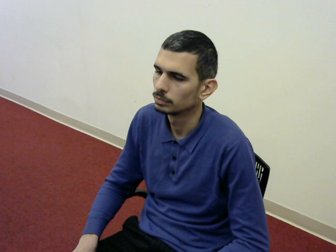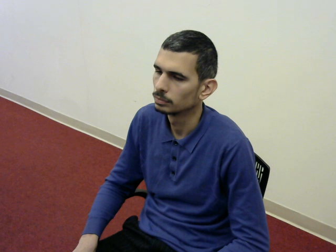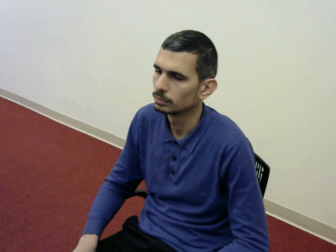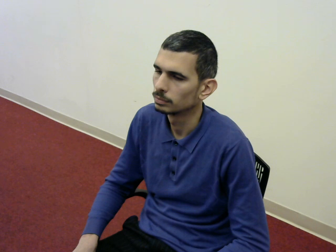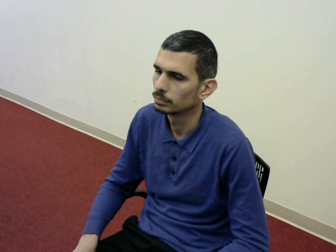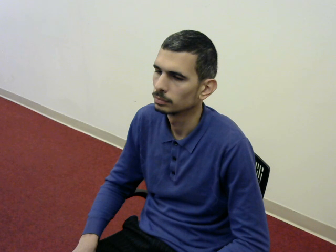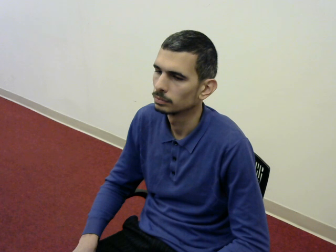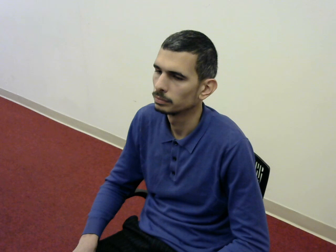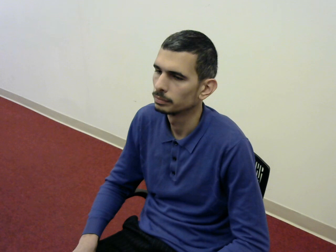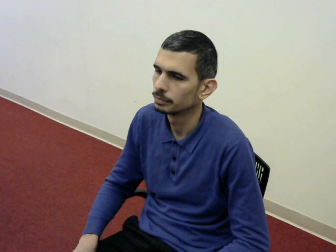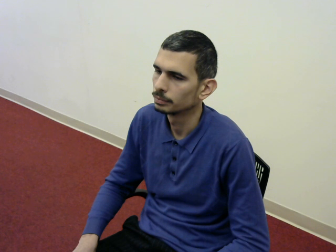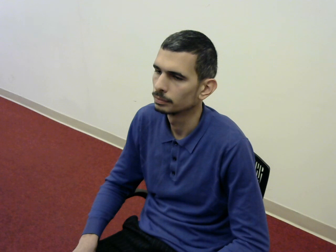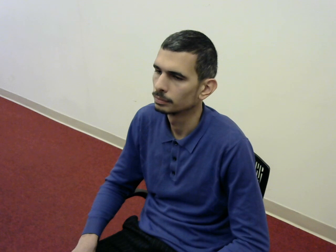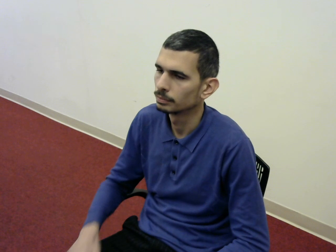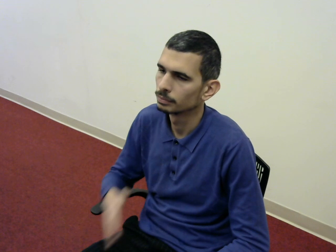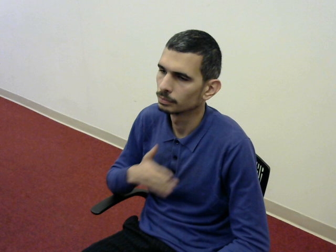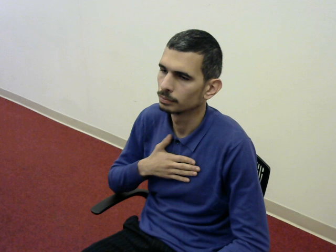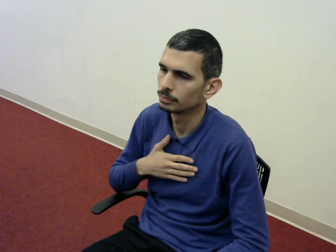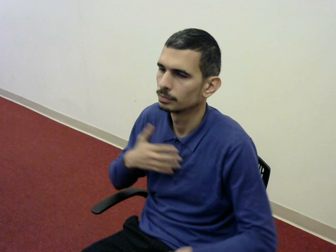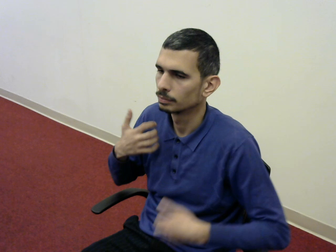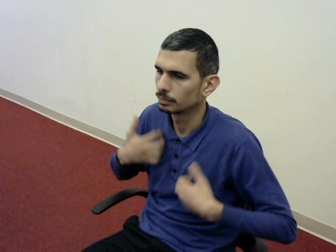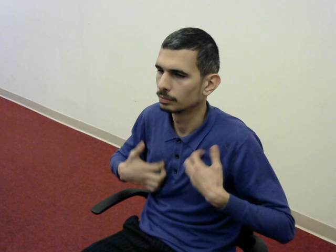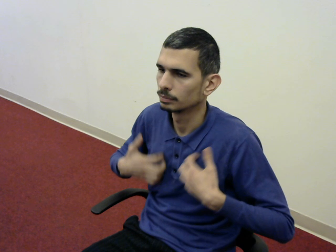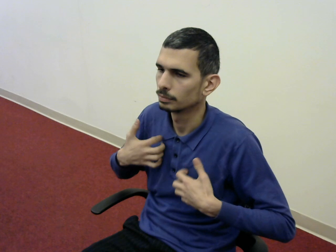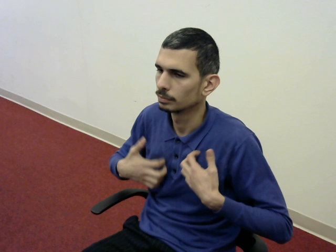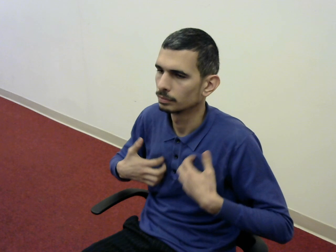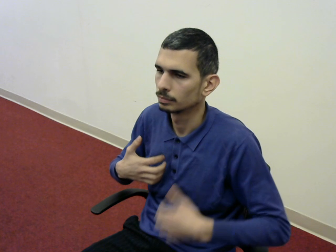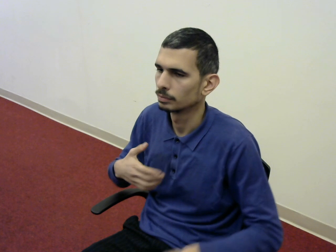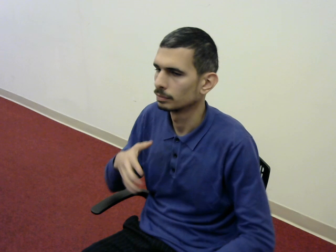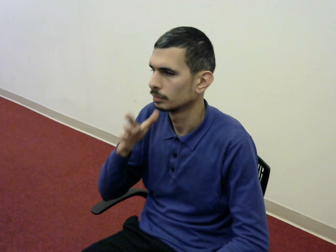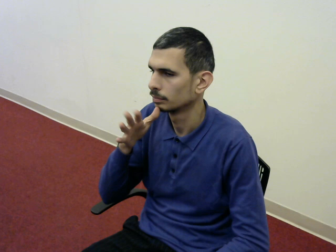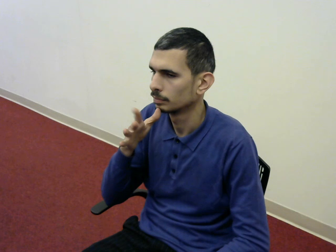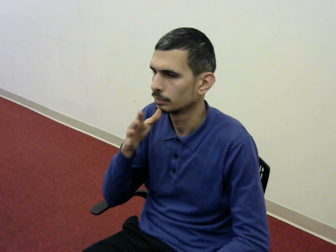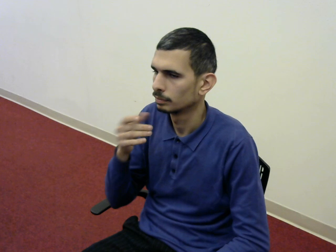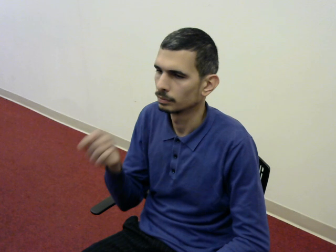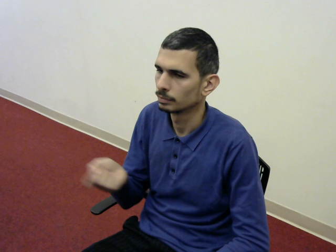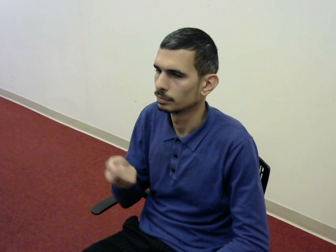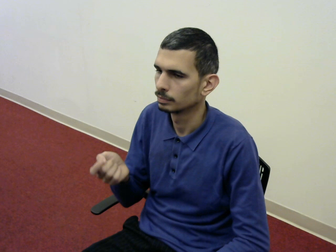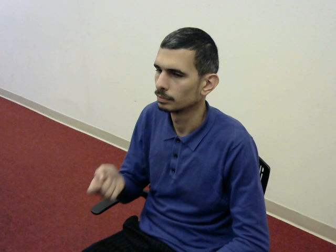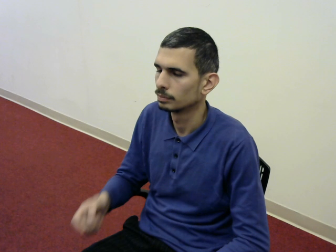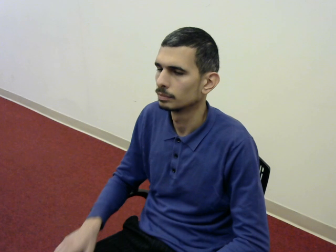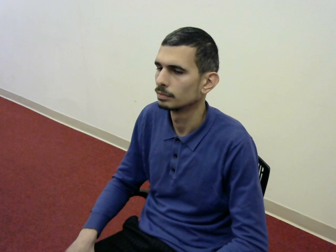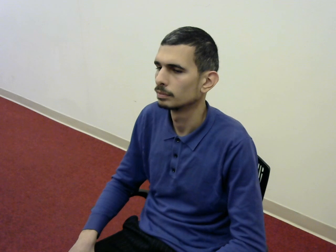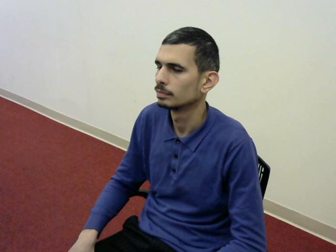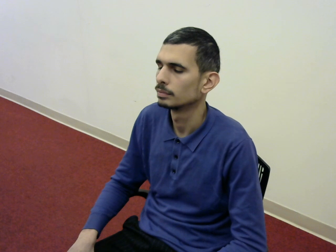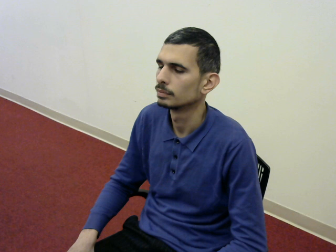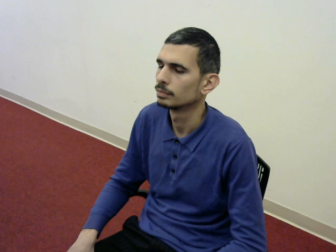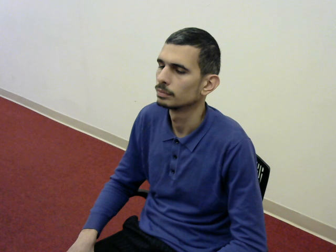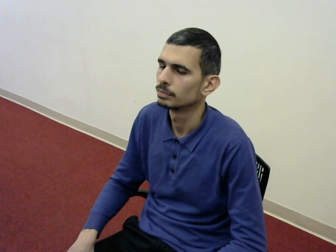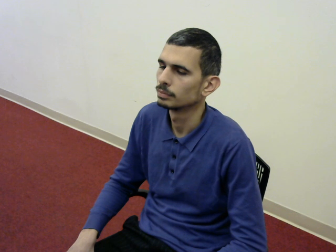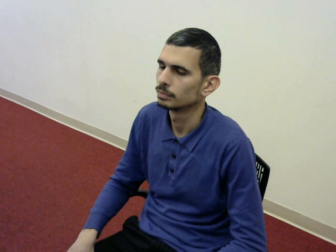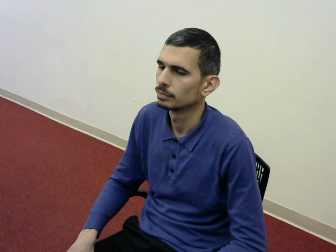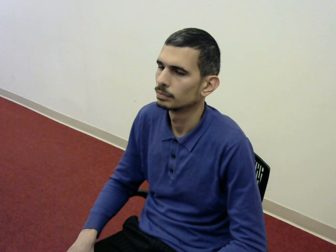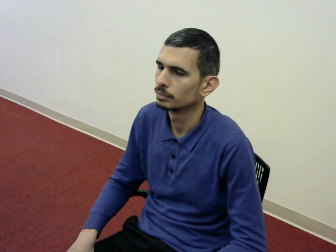Mən tələsirəm, vaxtım azdır